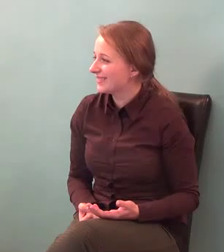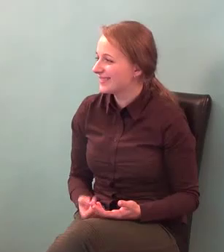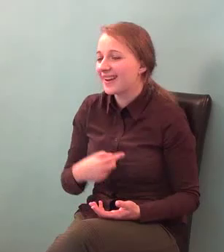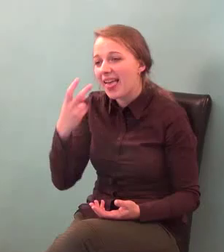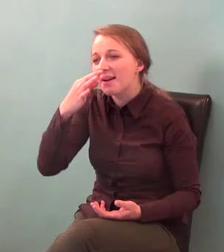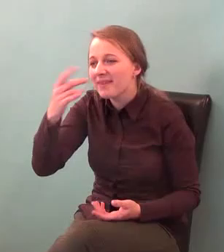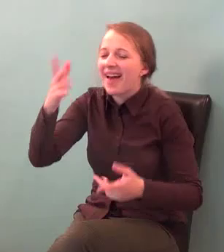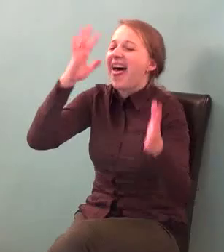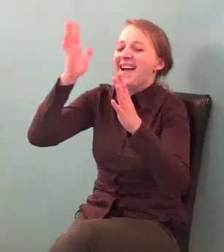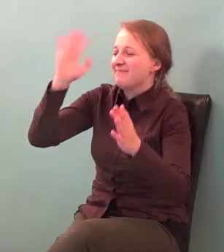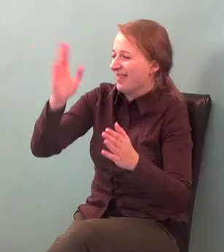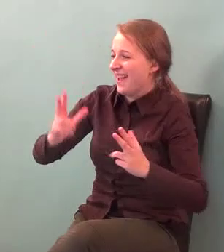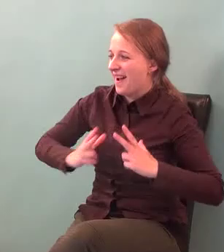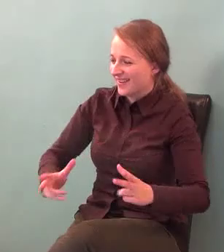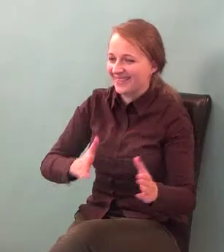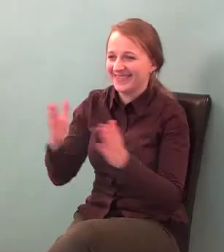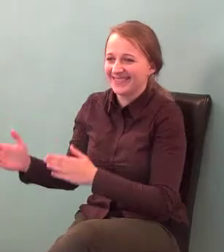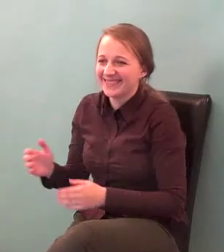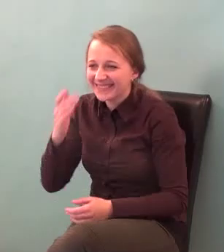Jestem ciekawa i chciałam zapytać, a ty jesteś zajęty... później pomyślisz o urlopie.